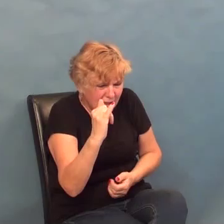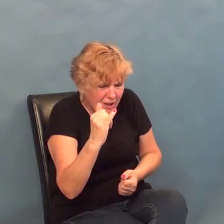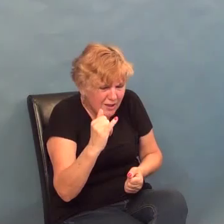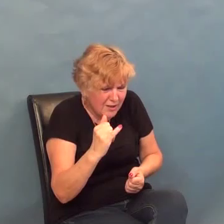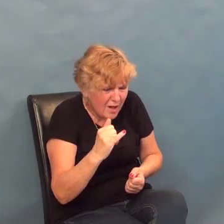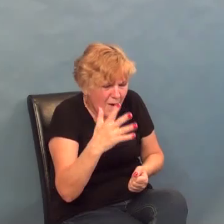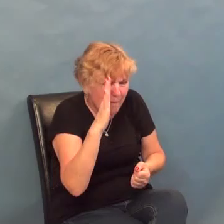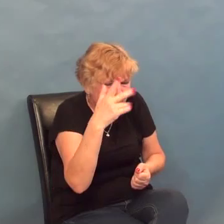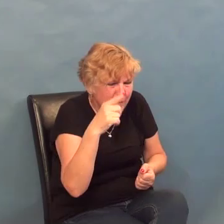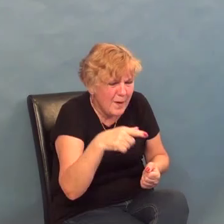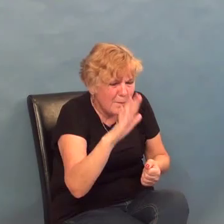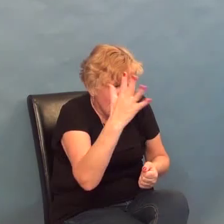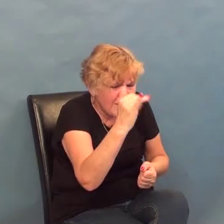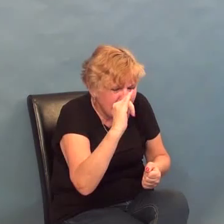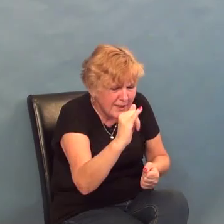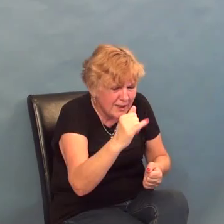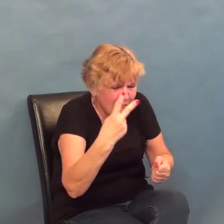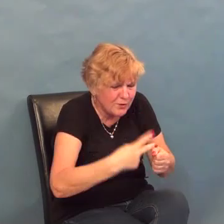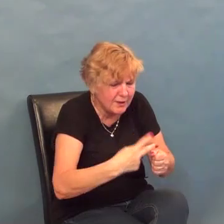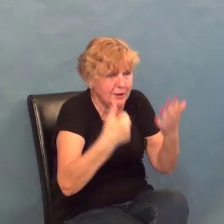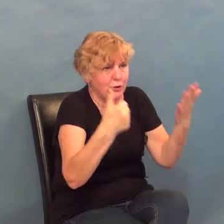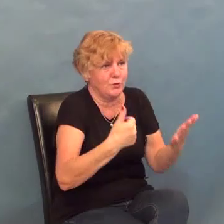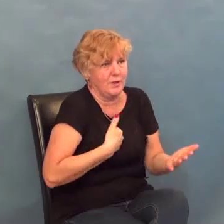Piątego i dwudziestego szóstego ja proponuję.